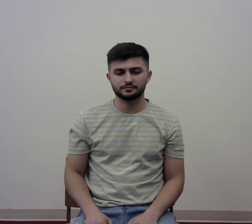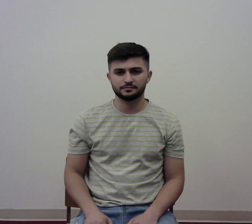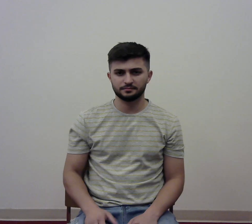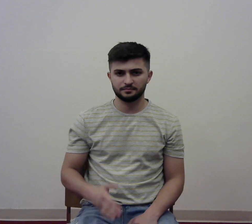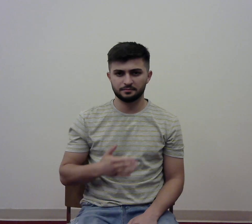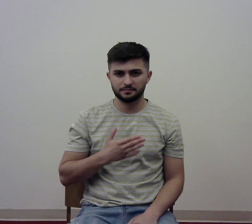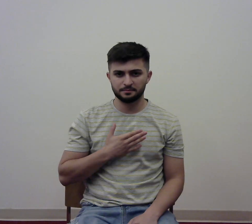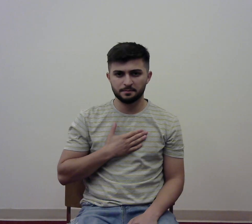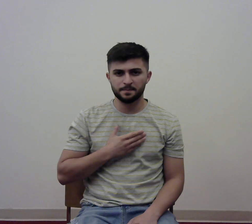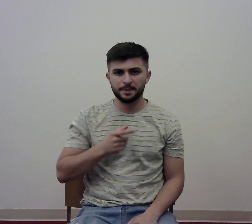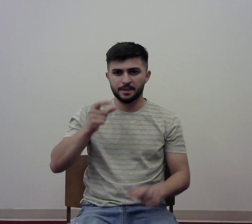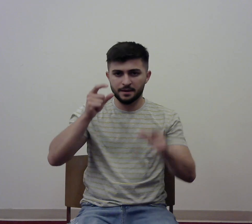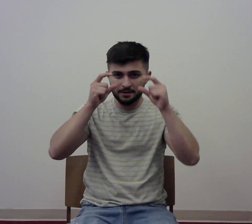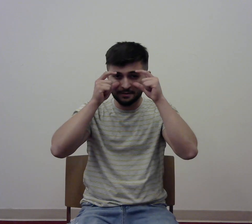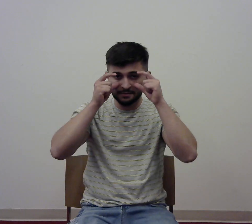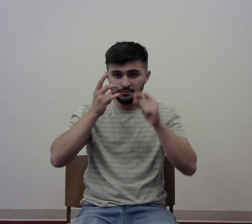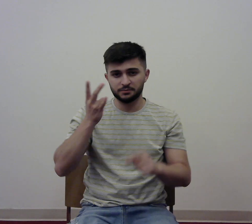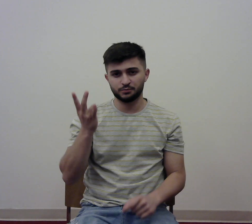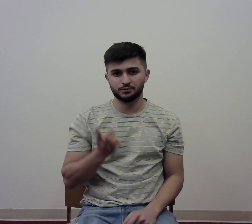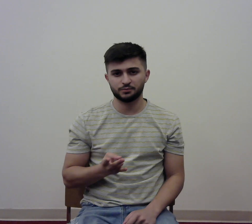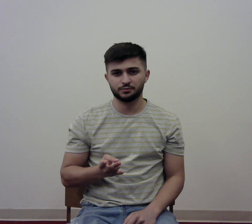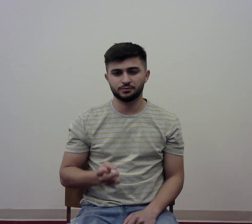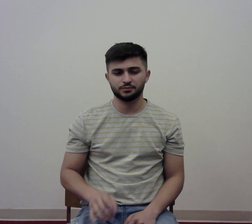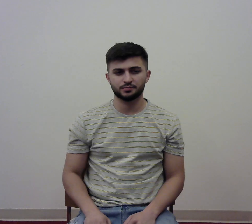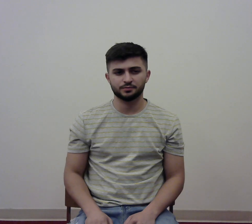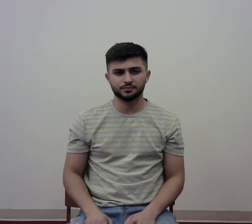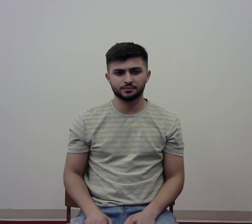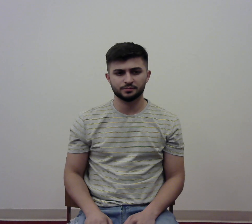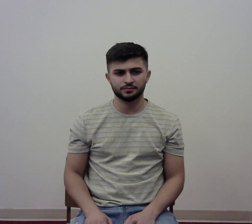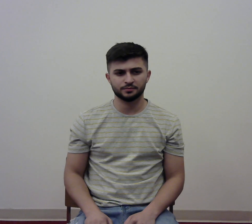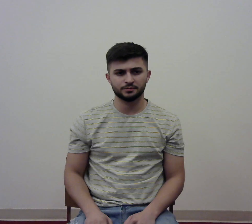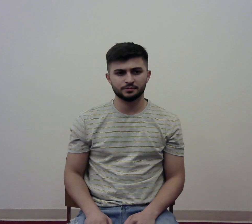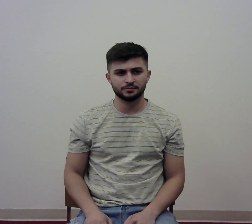Mənə eynək lazımdır